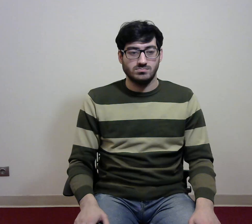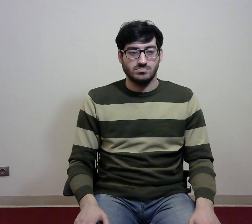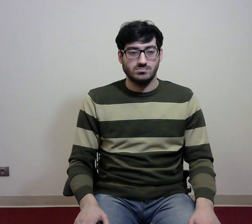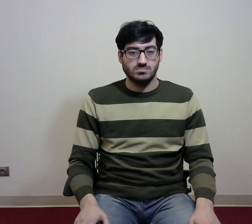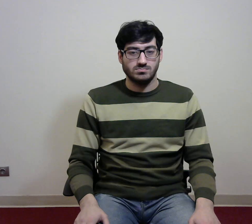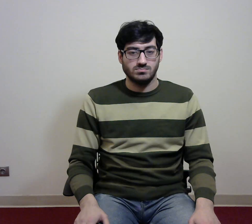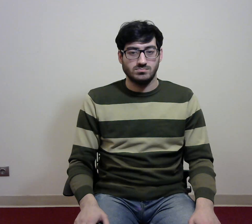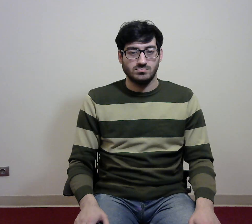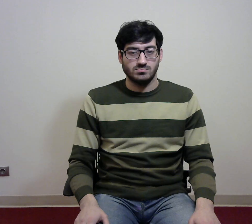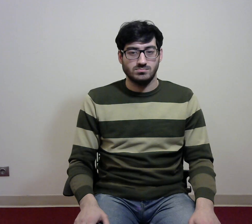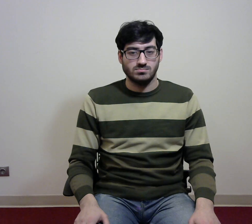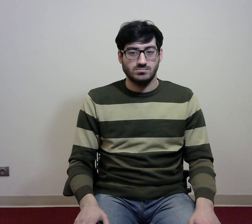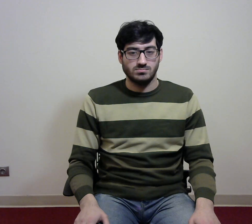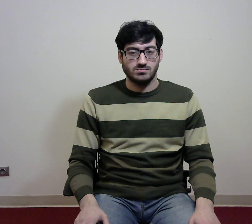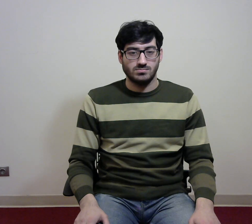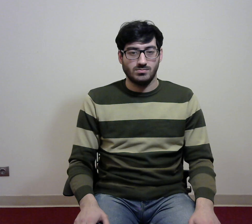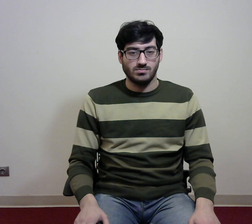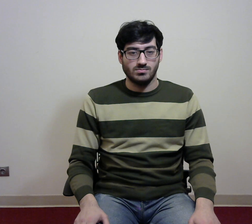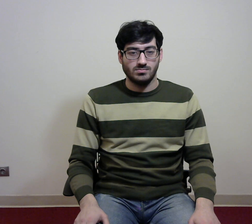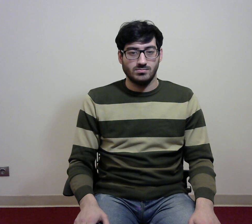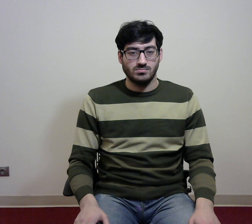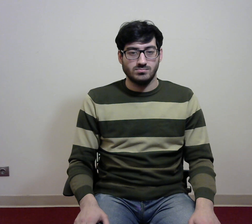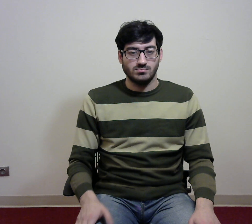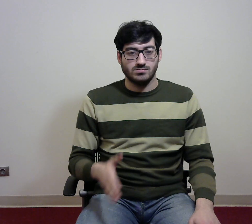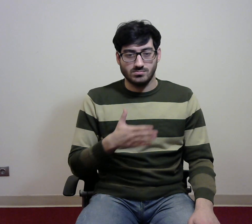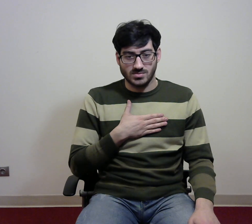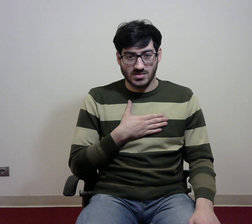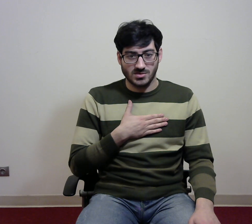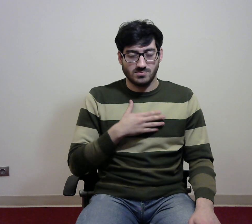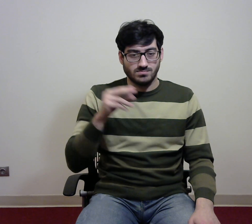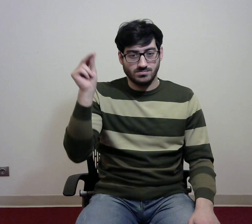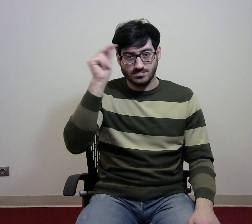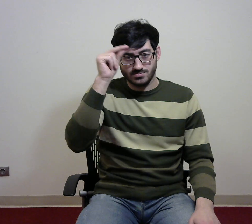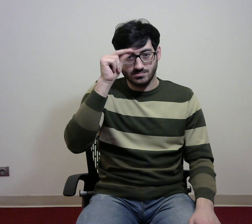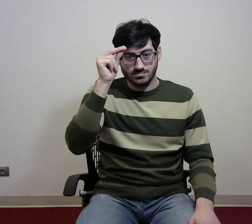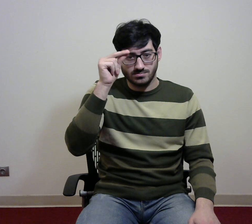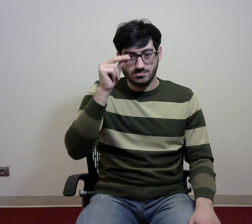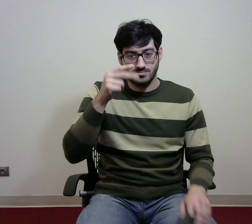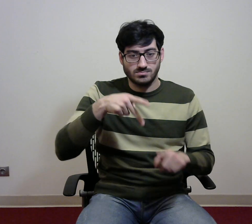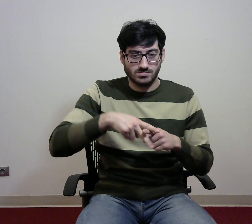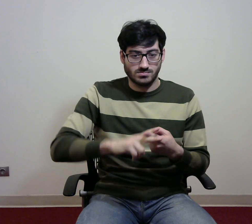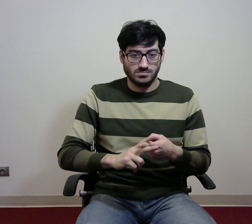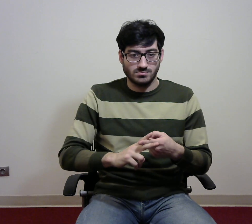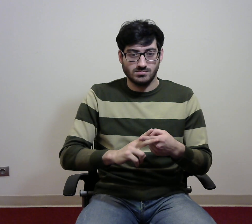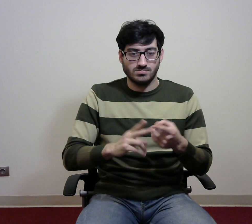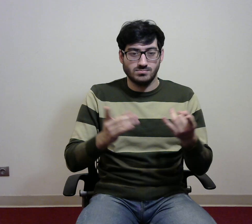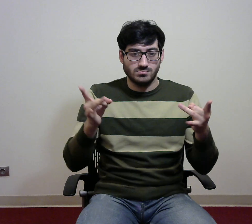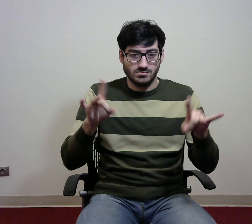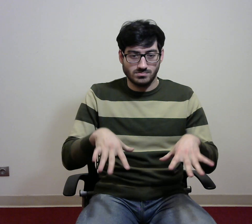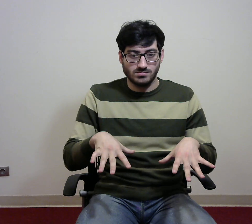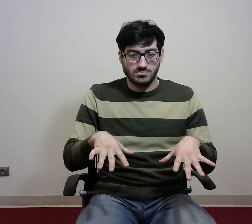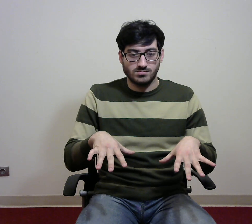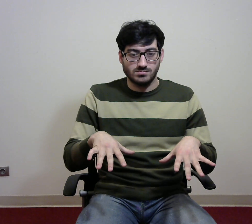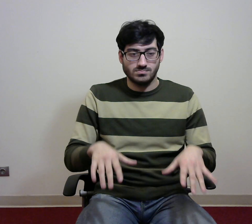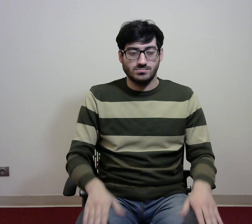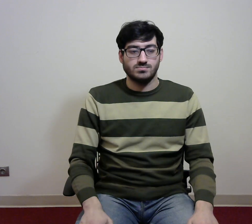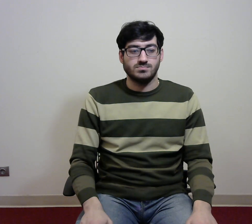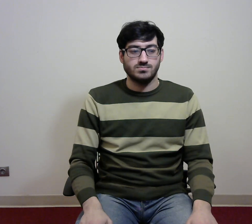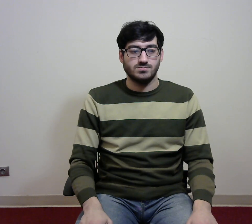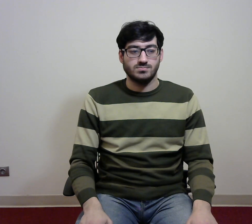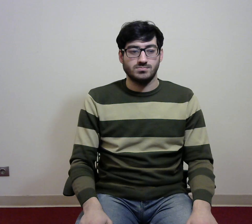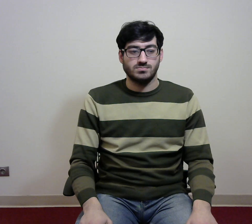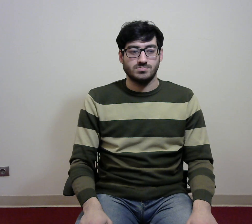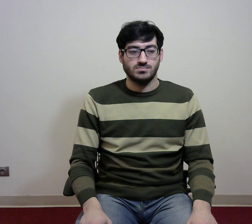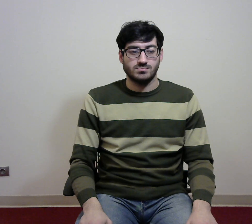Mənim təhsilim yarımçıq qalıb